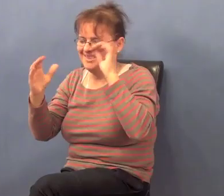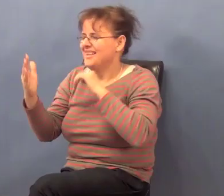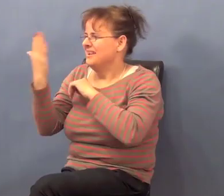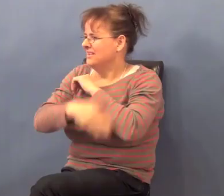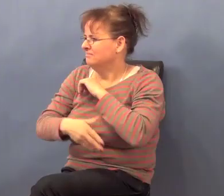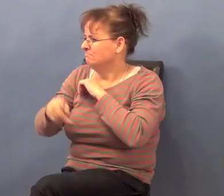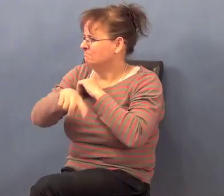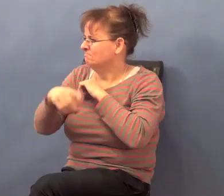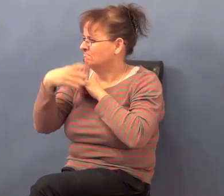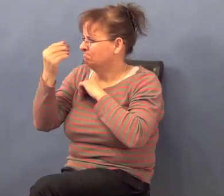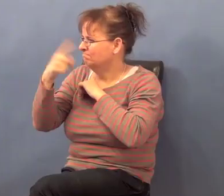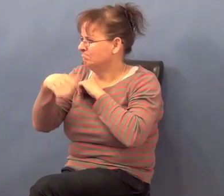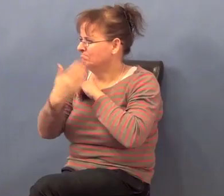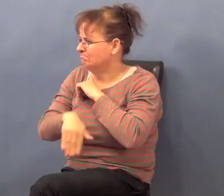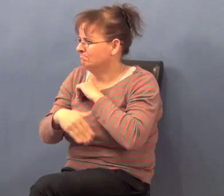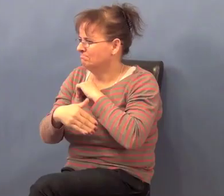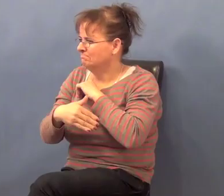Zapomniałam co było na końcu.